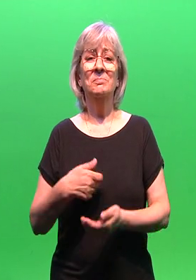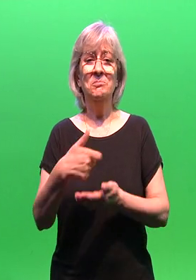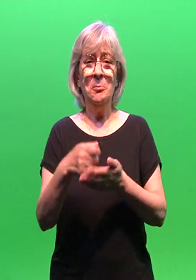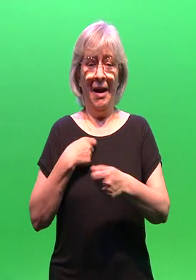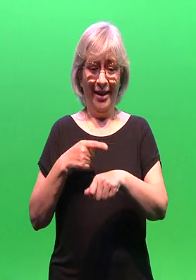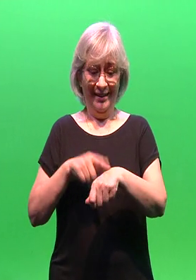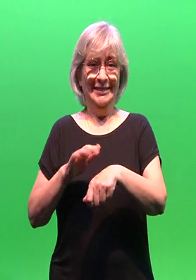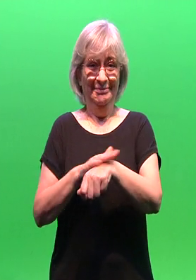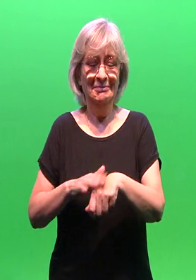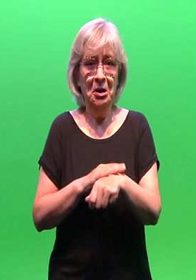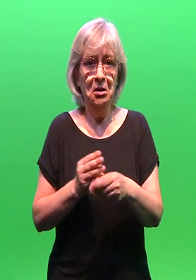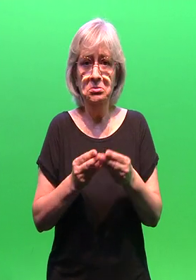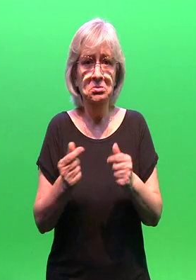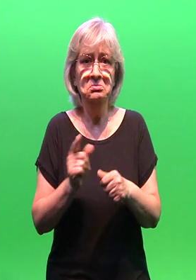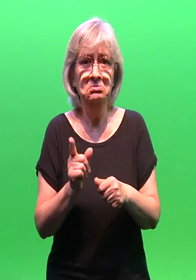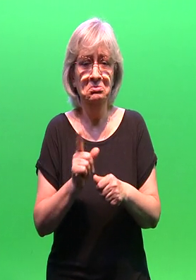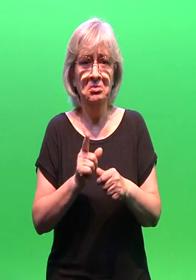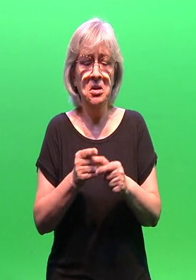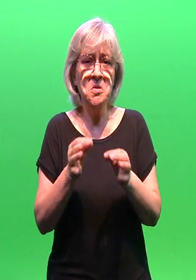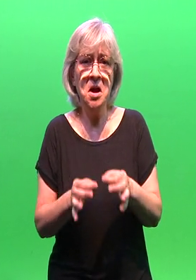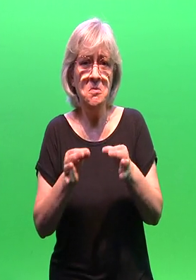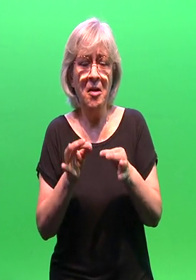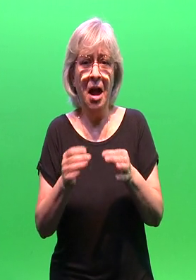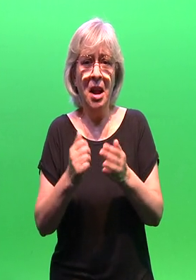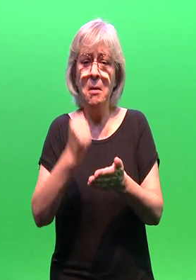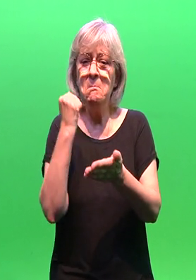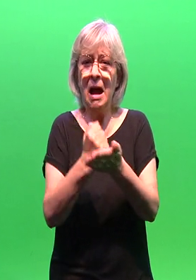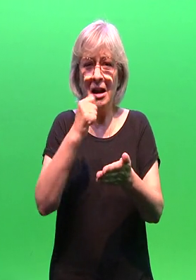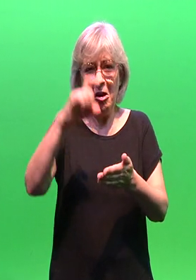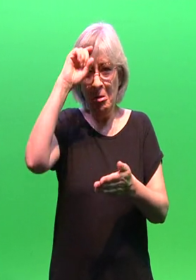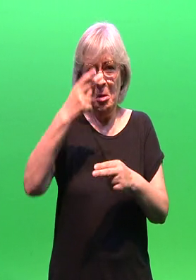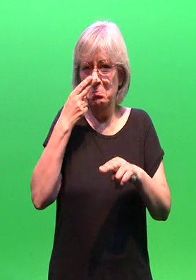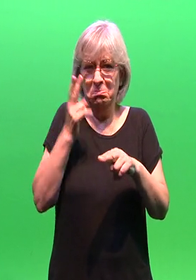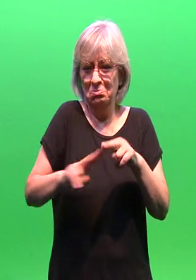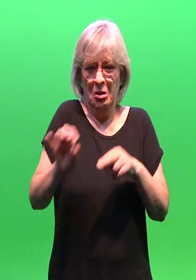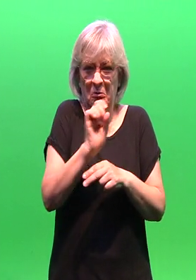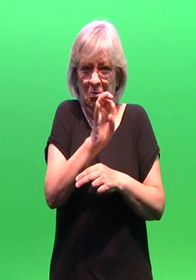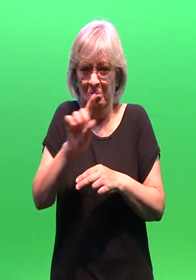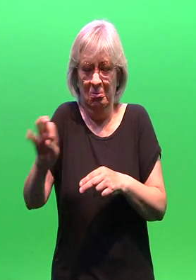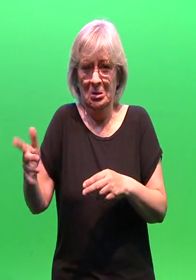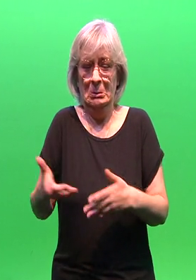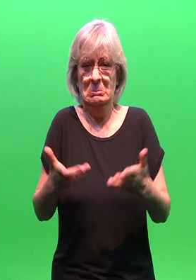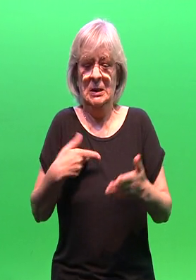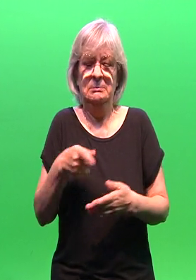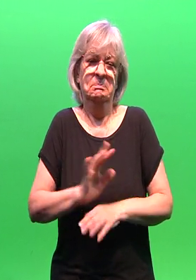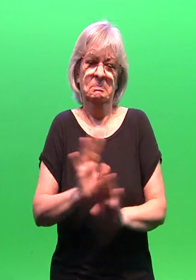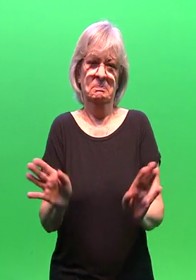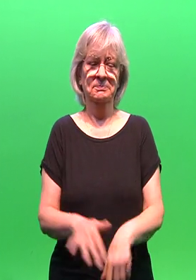Em poso pomada, però la taca no desapareix, està sempre igual. La pomada és d'una marca molt estranya.